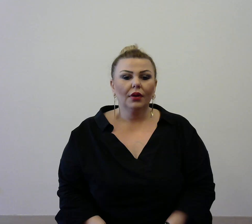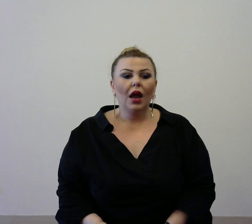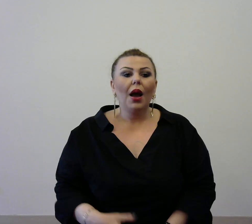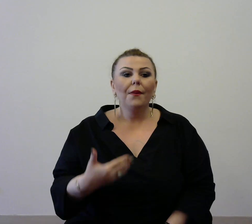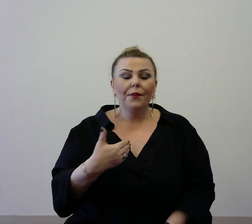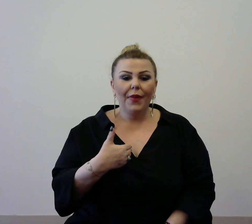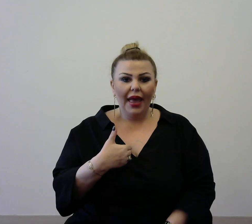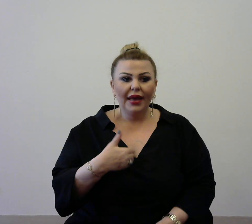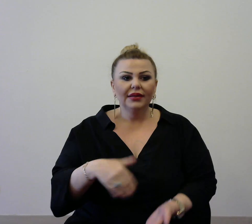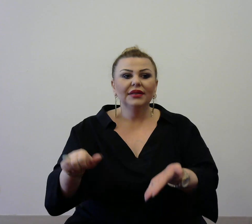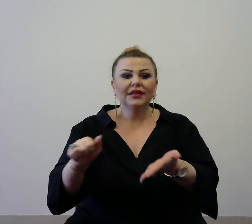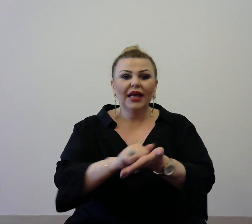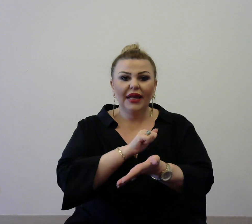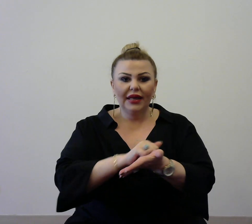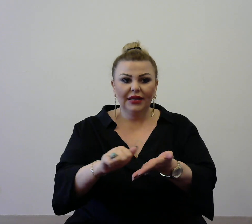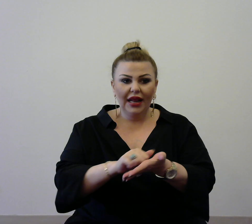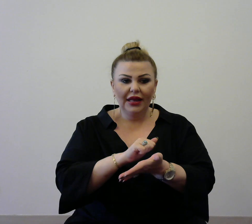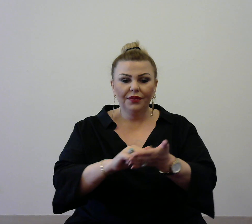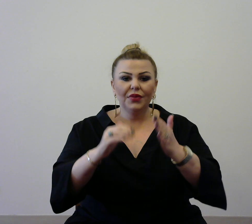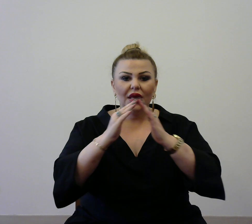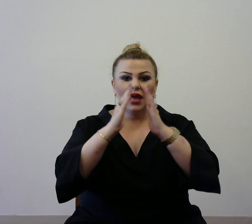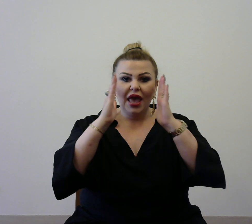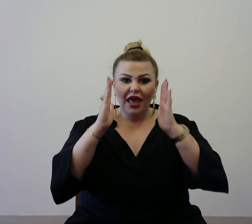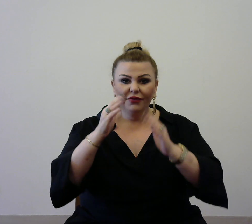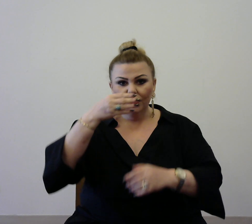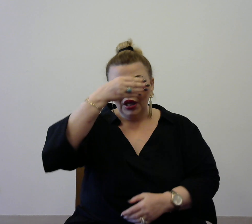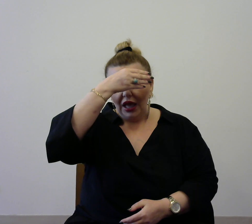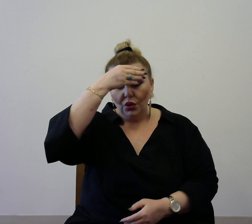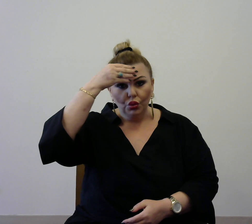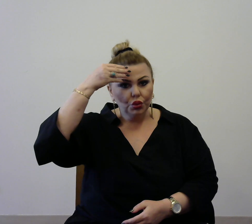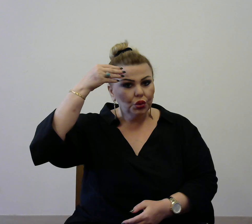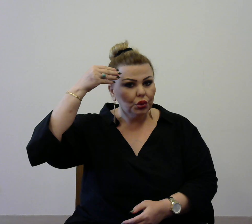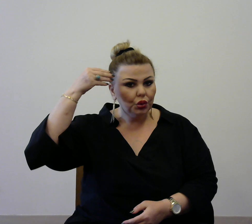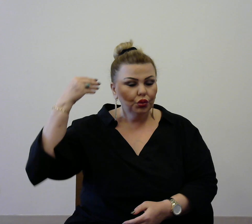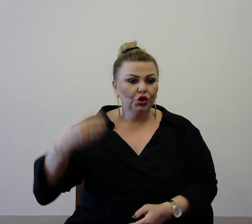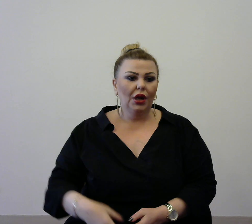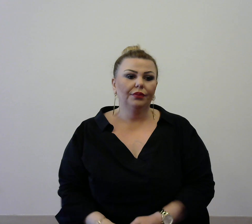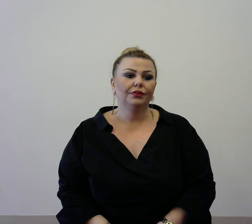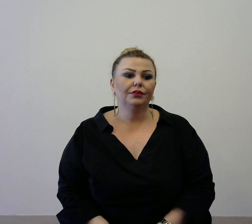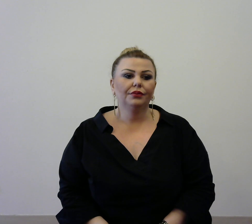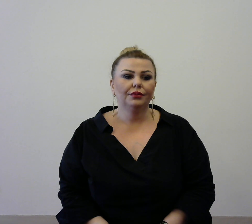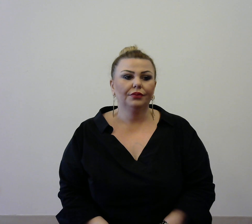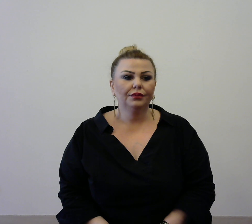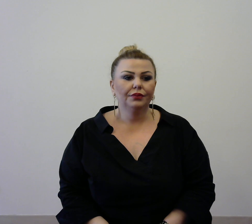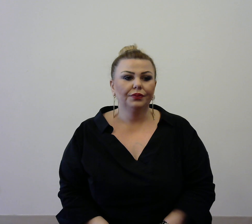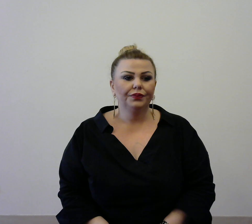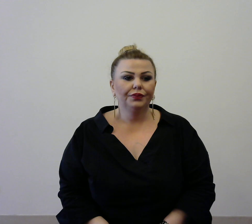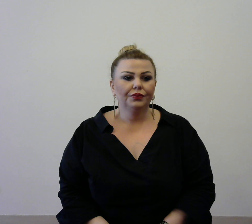Mən sənədlərimi evdə unutmuşam